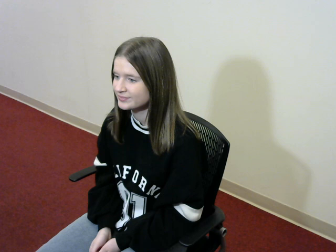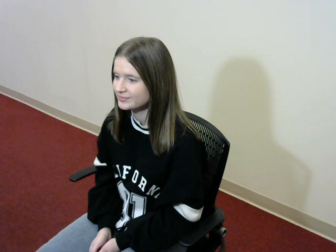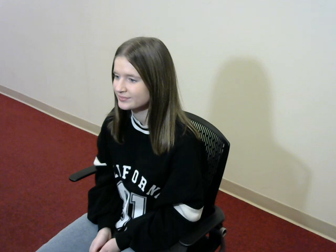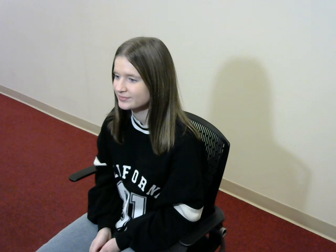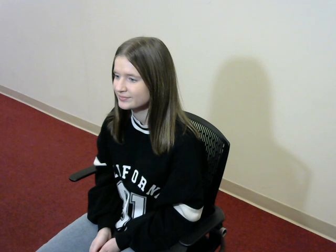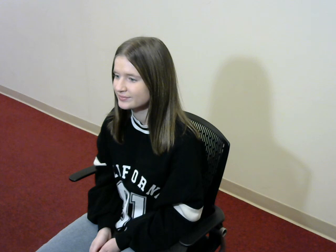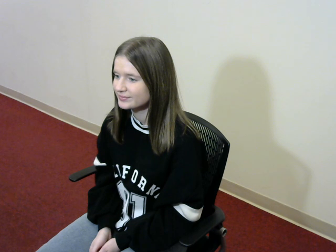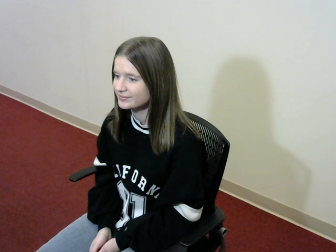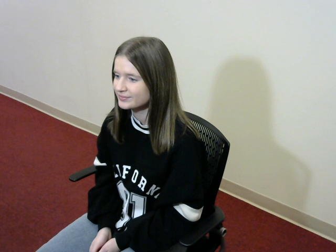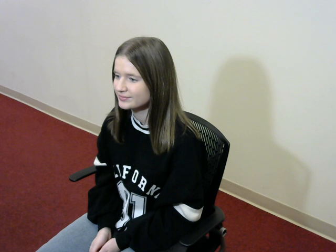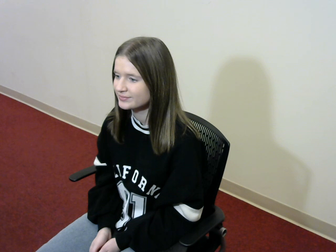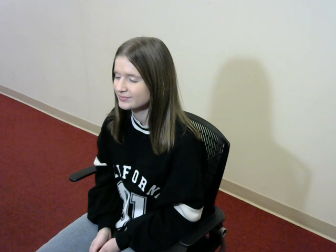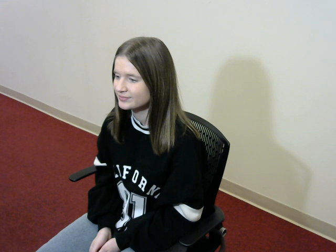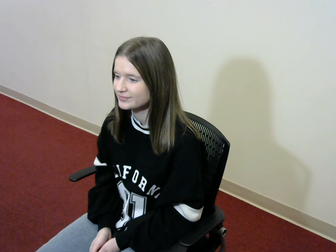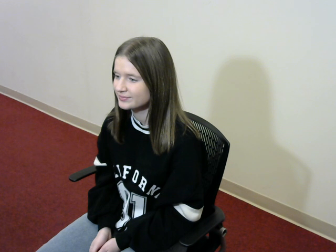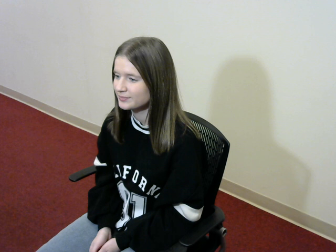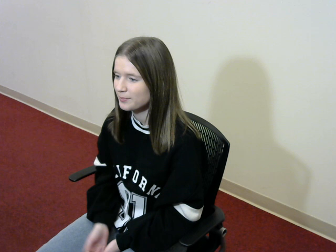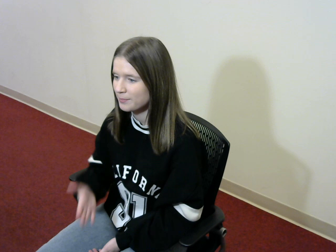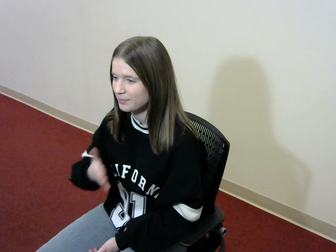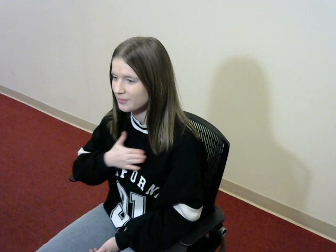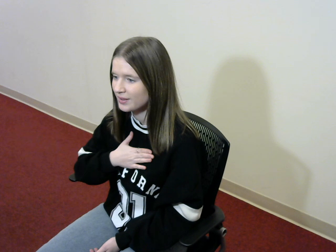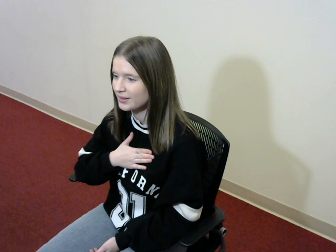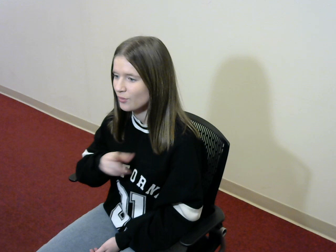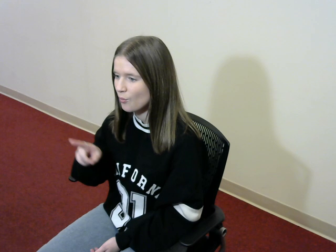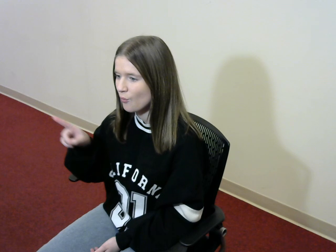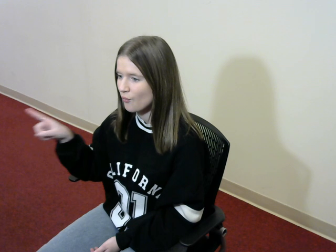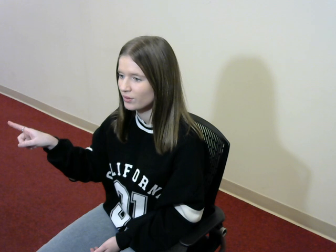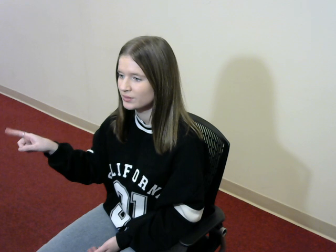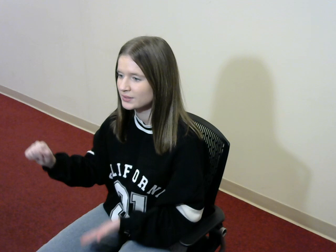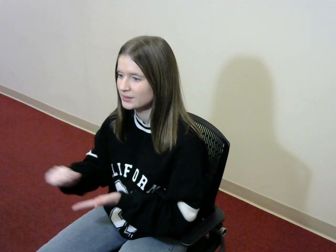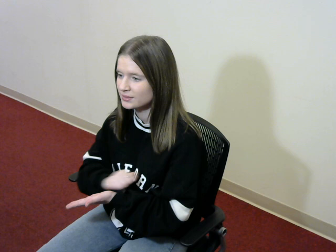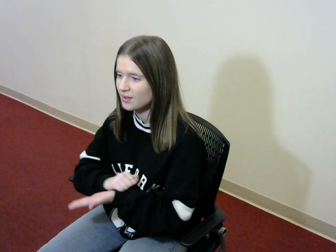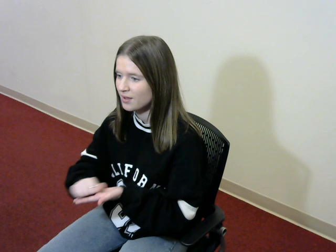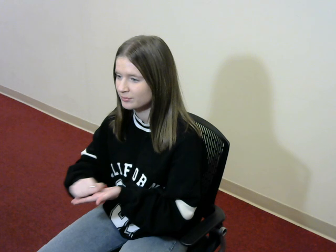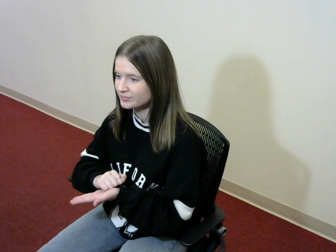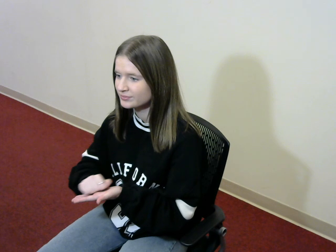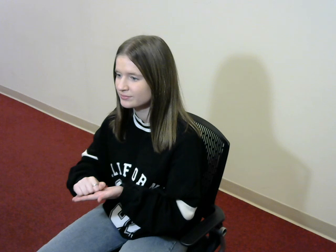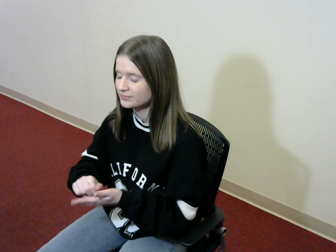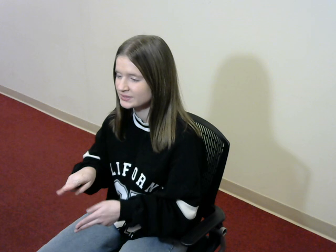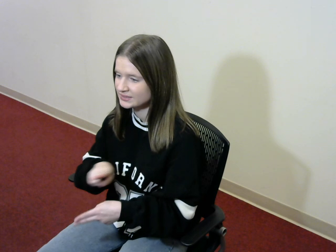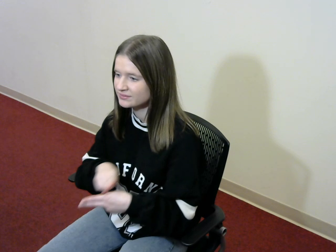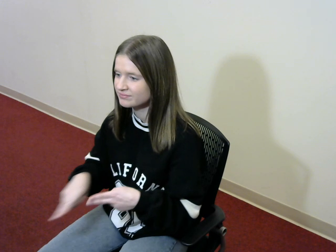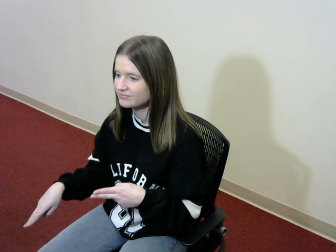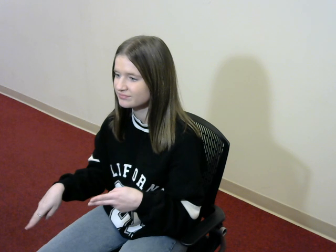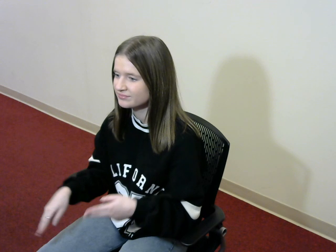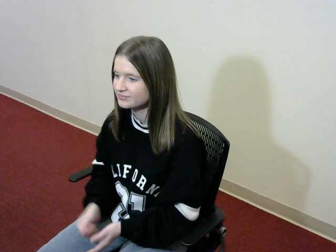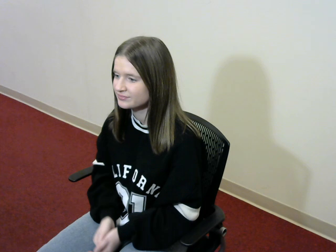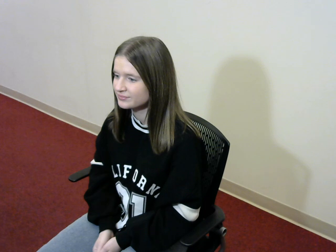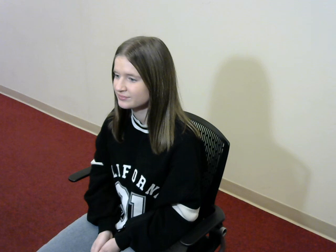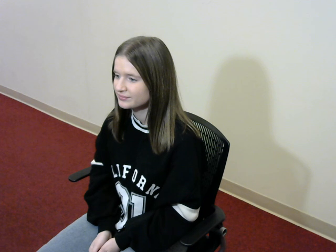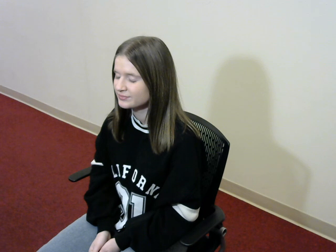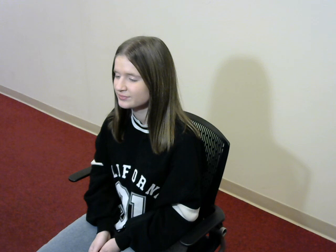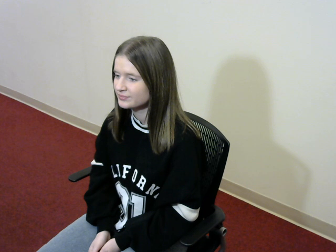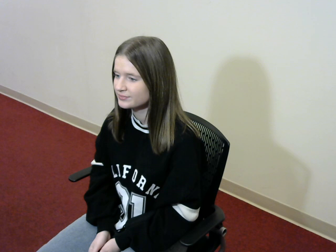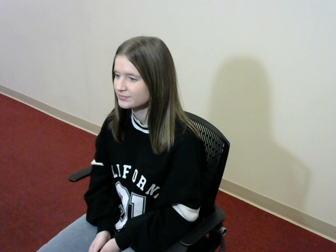Mən o sənədi itirmişdim